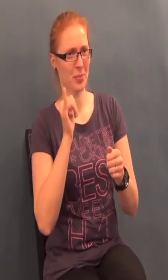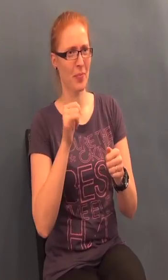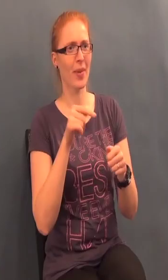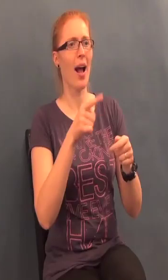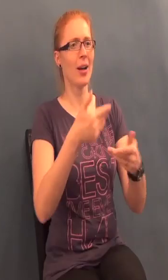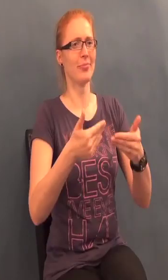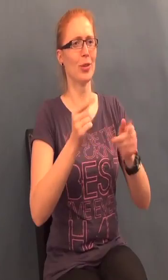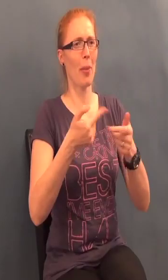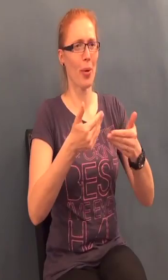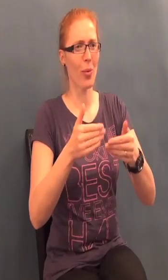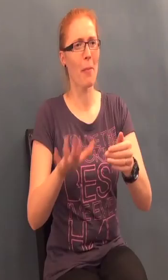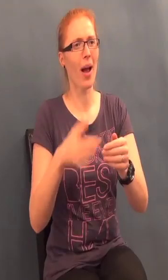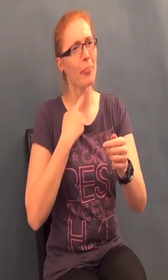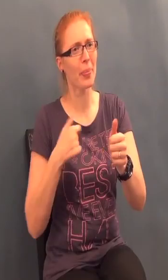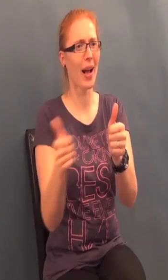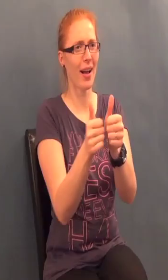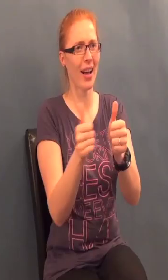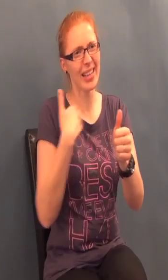Charlie szybko idzie, a mały chłopiec chce być obok niego, ale Charlie wciąż go odpędza.